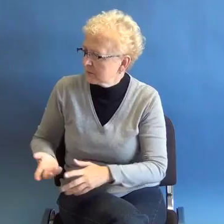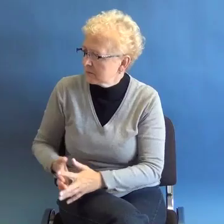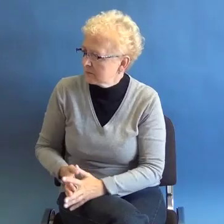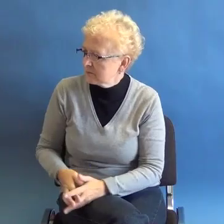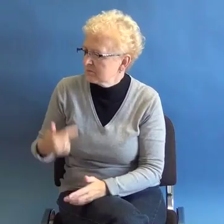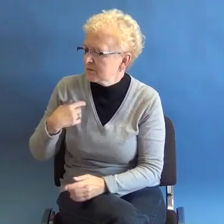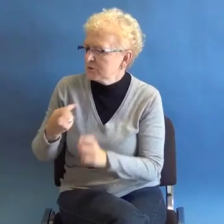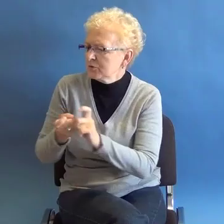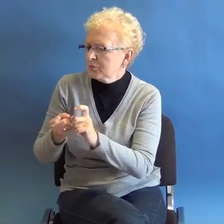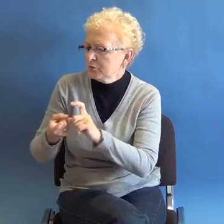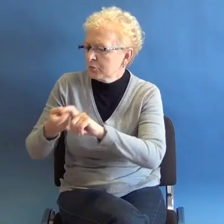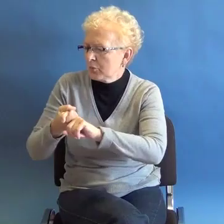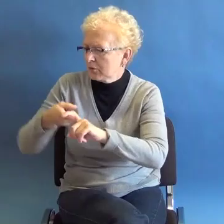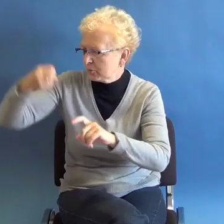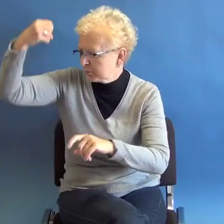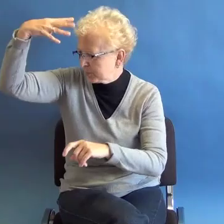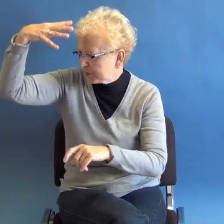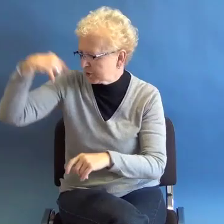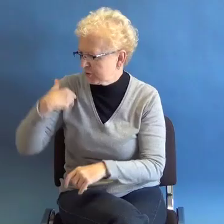Ja mam bliskie połączenie z prysznicem.